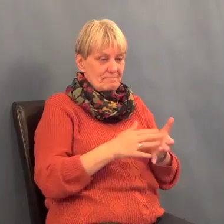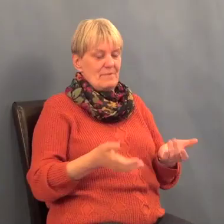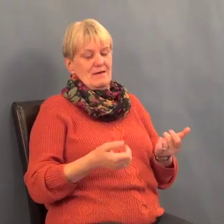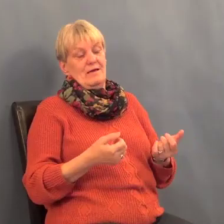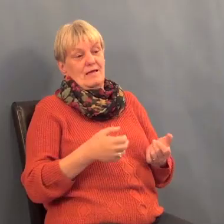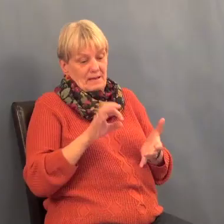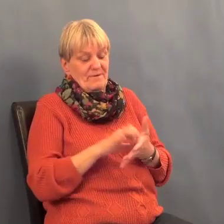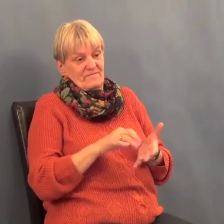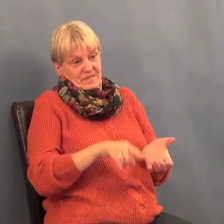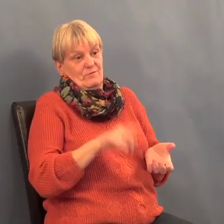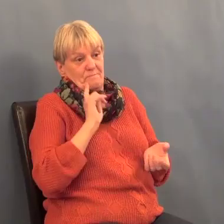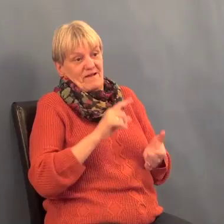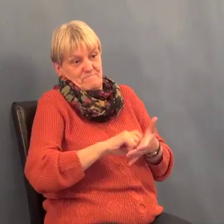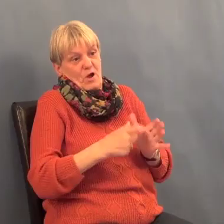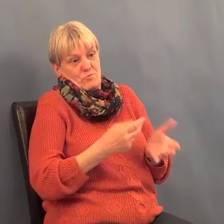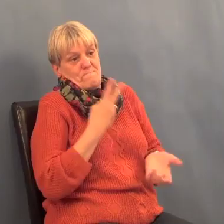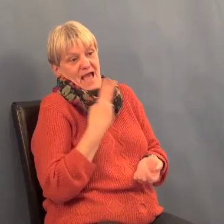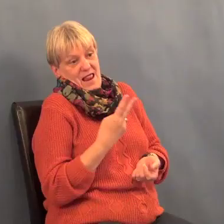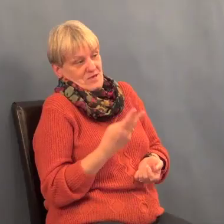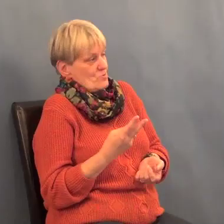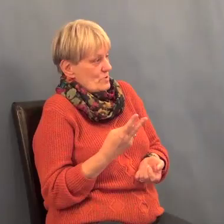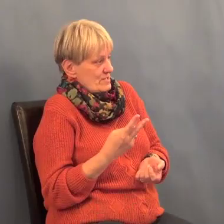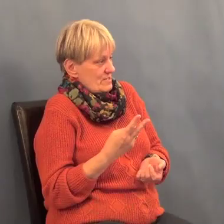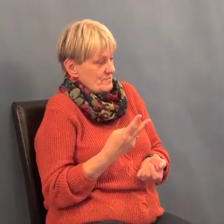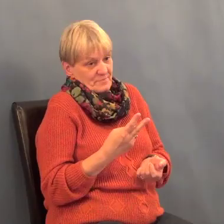Na pewno ten pan w pokoju palił.